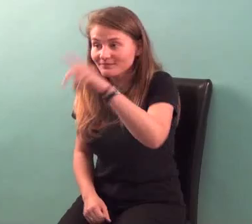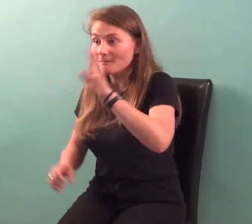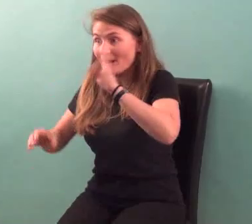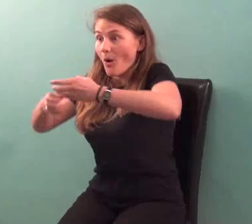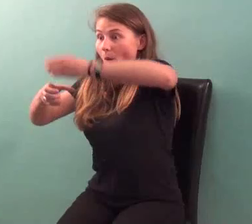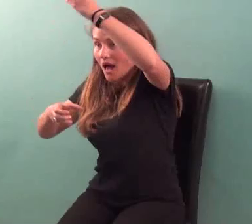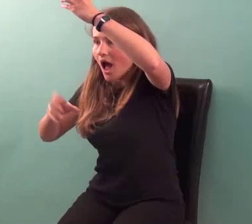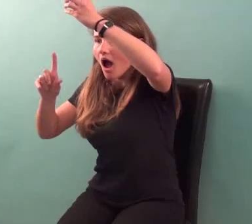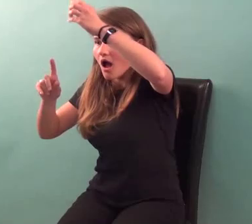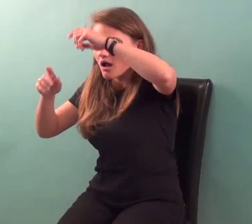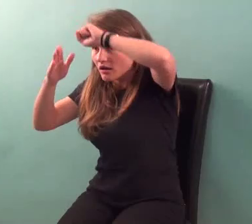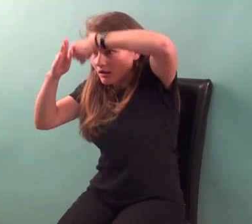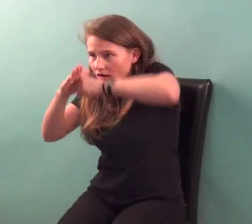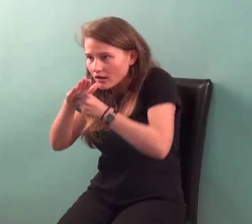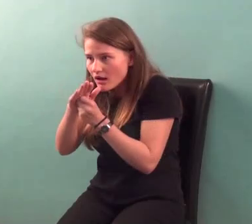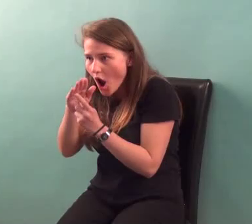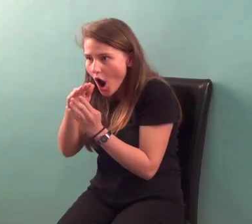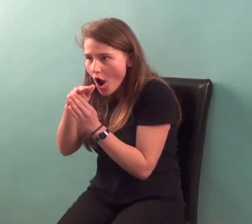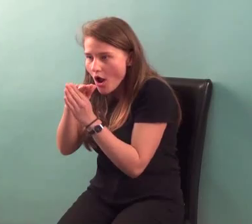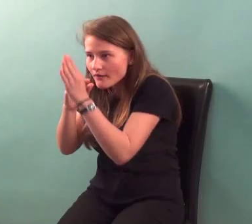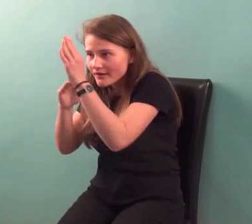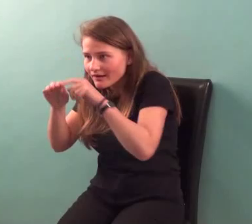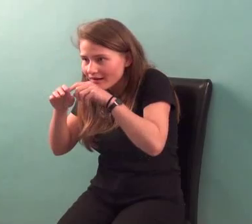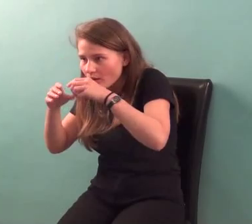Wspina się tą samą rurą, ale tym razem wchodzi do środka rury.